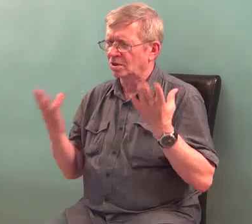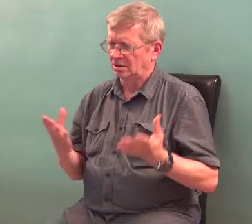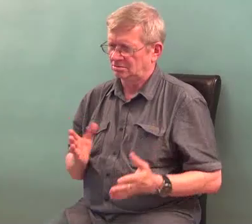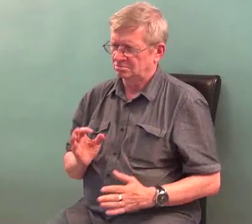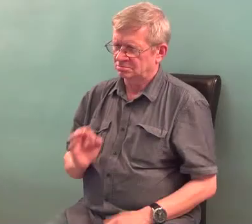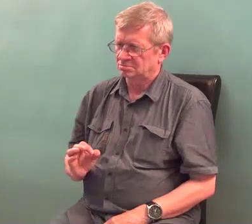Dobrze.